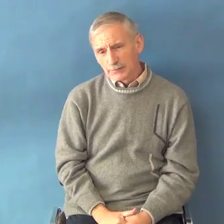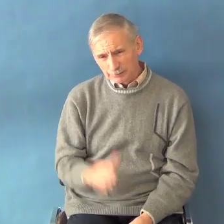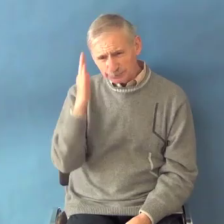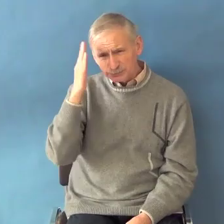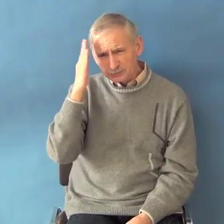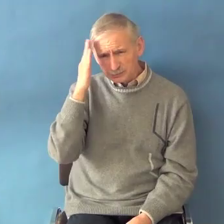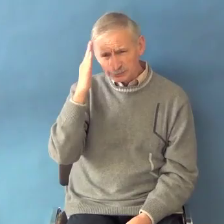Wiem, wiem...